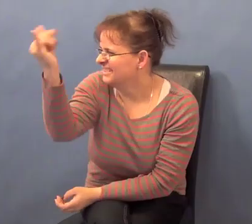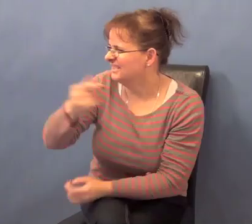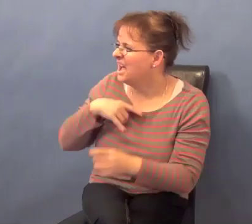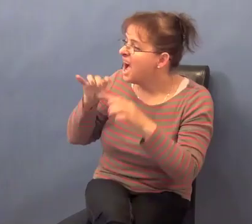Ona zawsze ma!